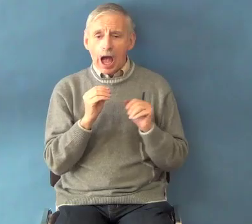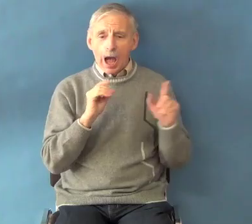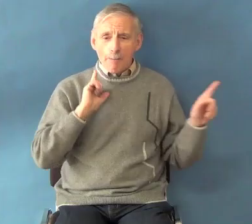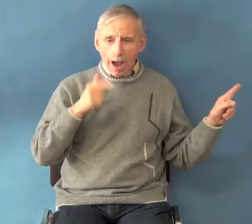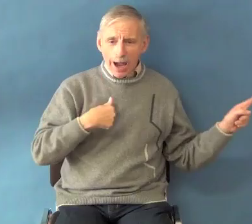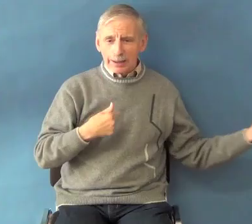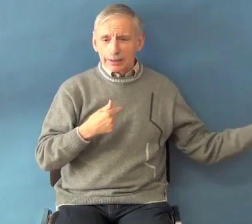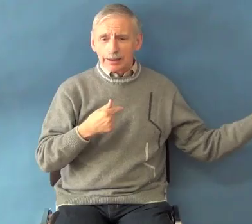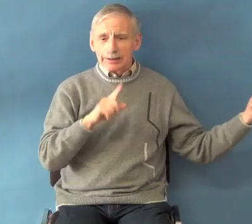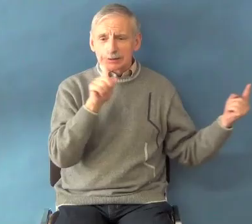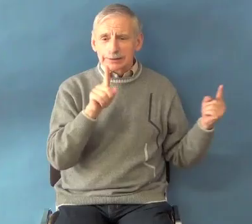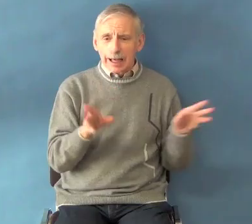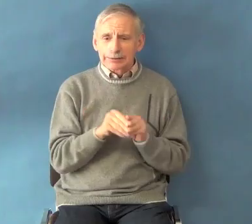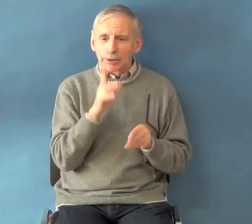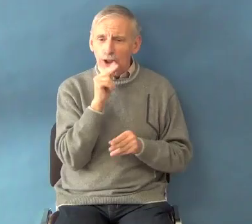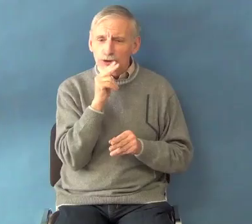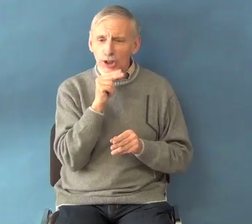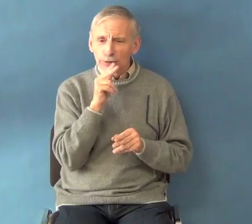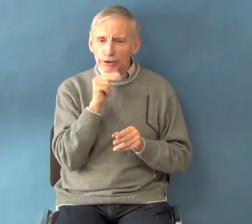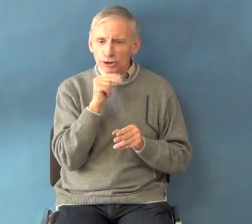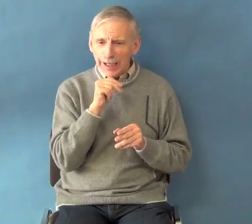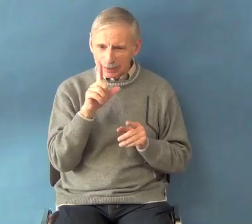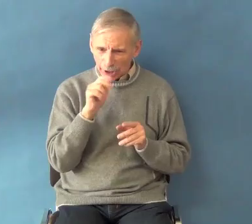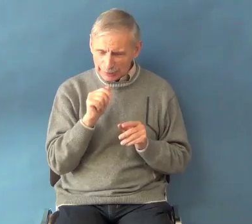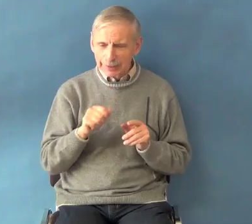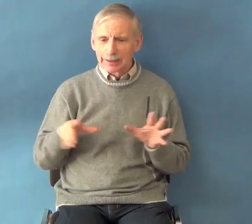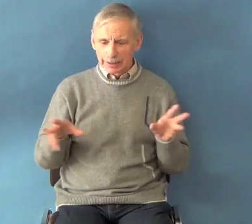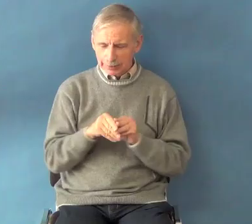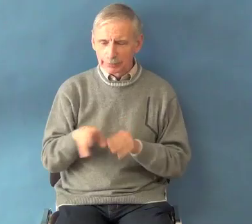Przychodzi pan z kozą.